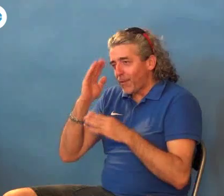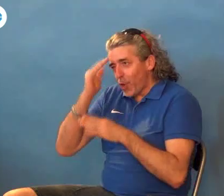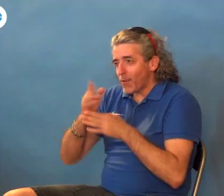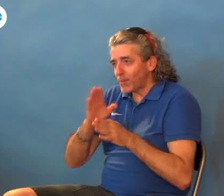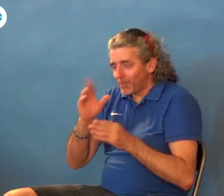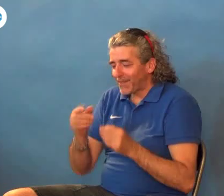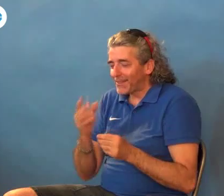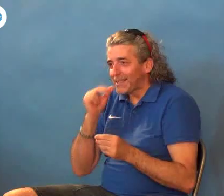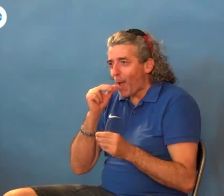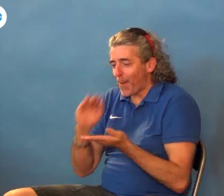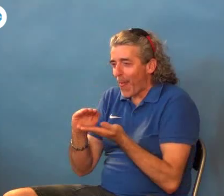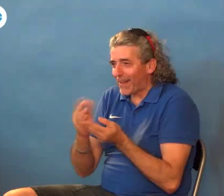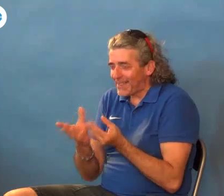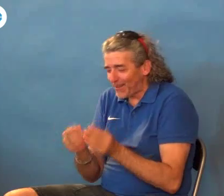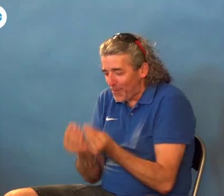Bawią się z małą żabką.